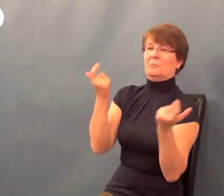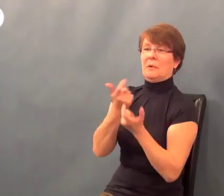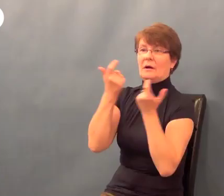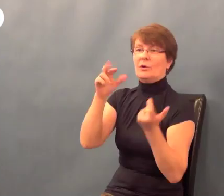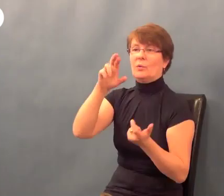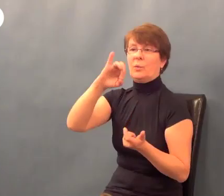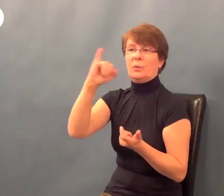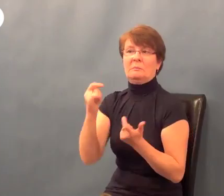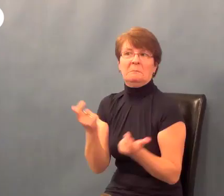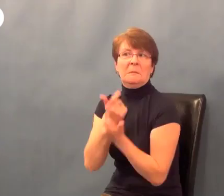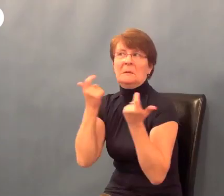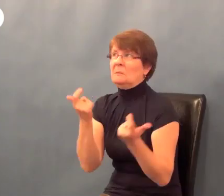Rój niebezpieczny.